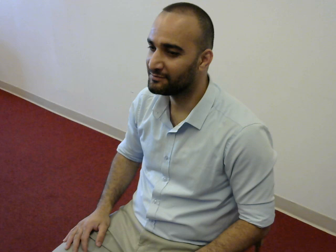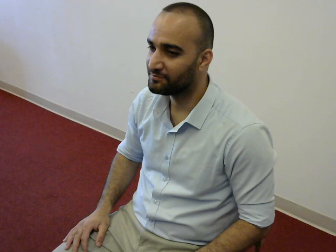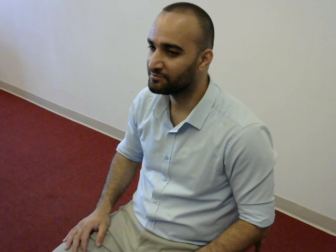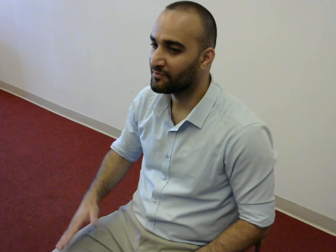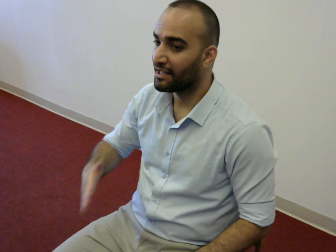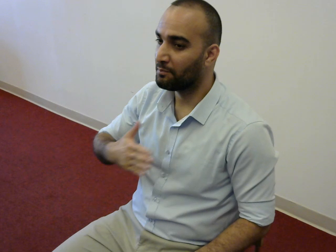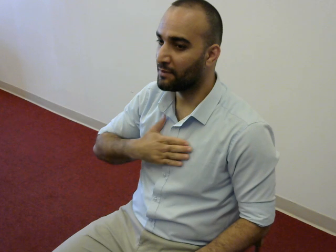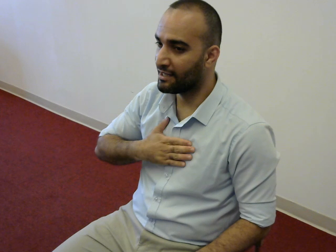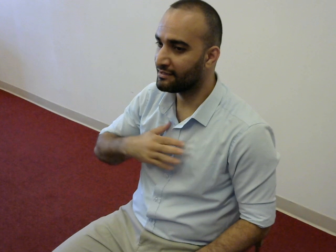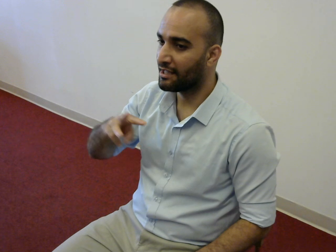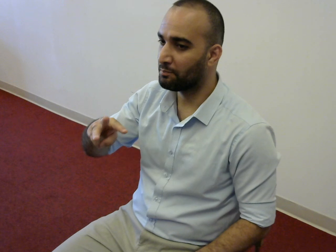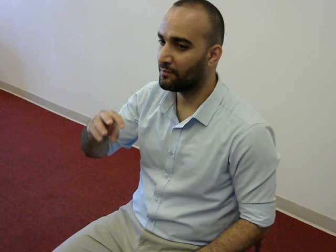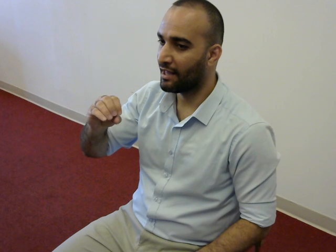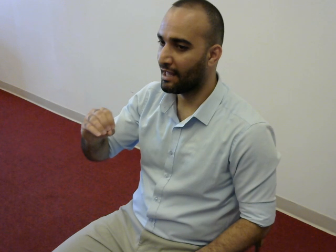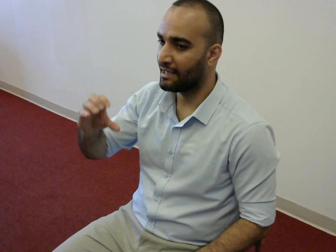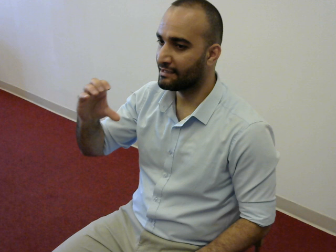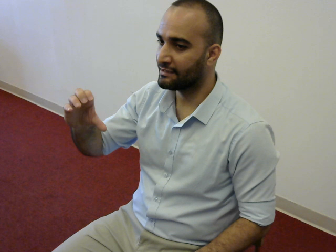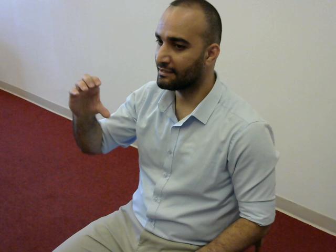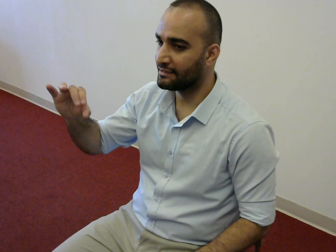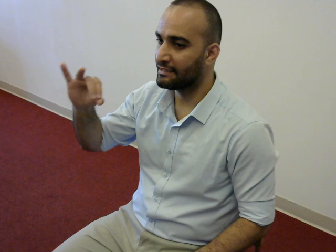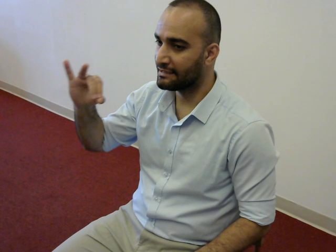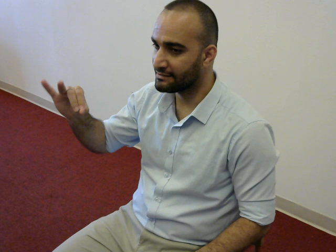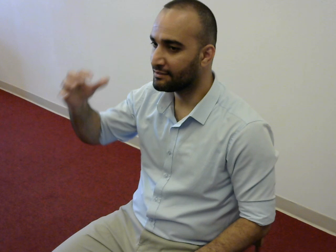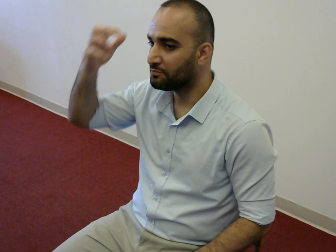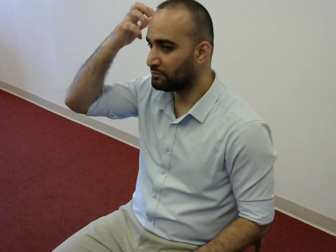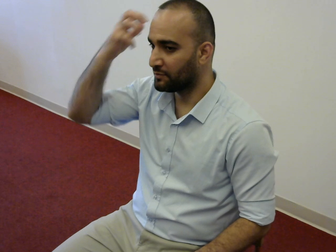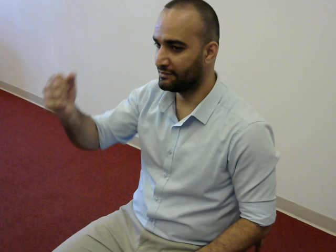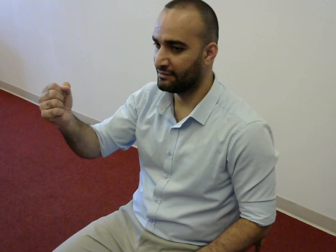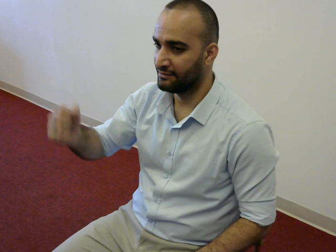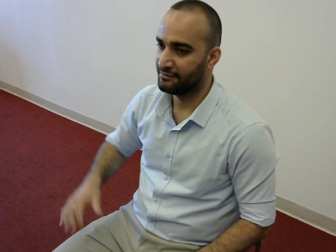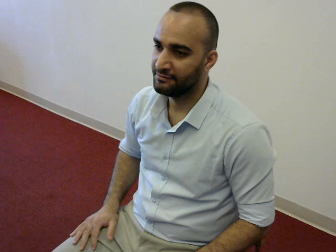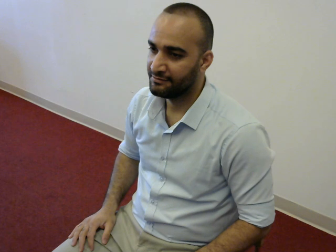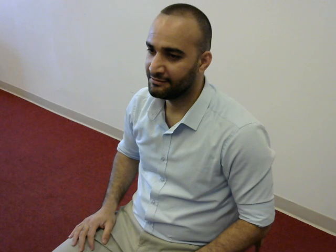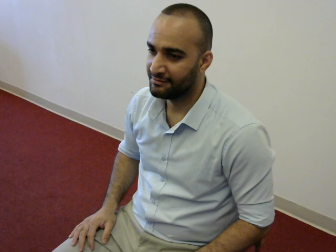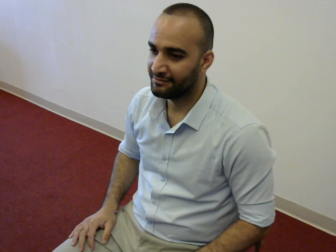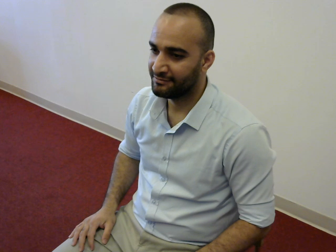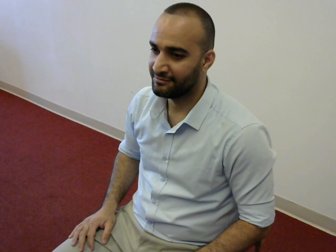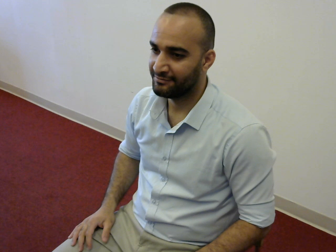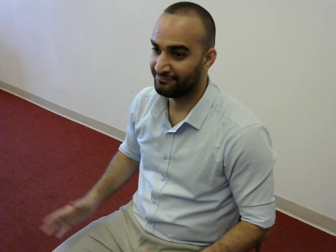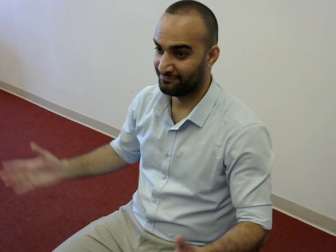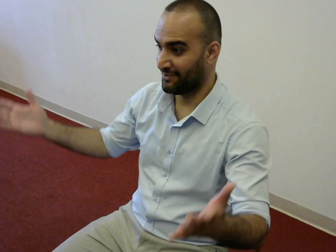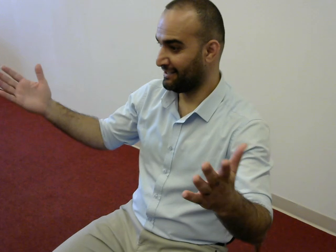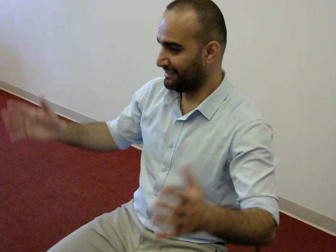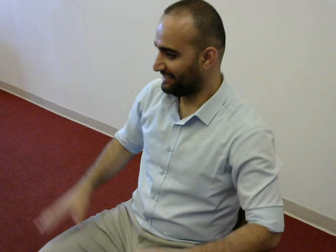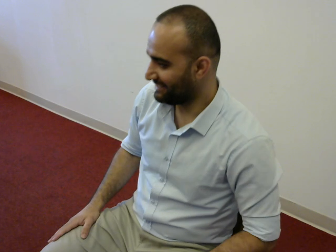Mən Messinin fanatıyam